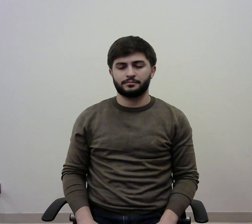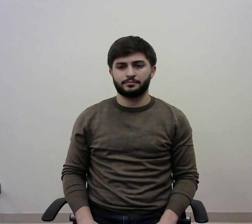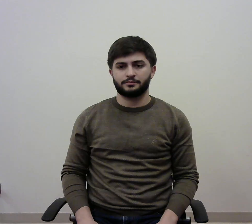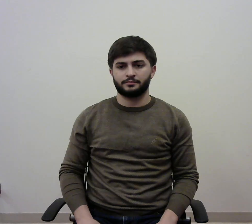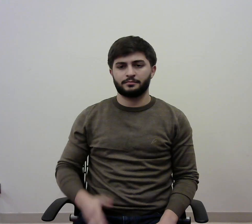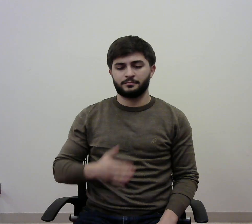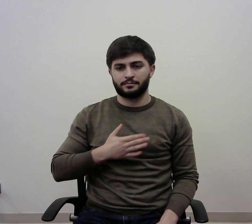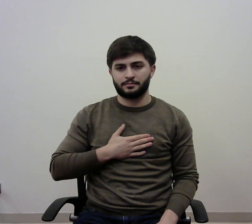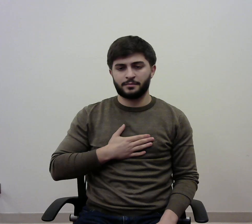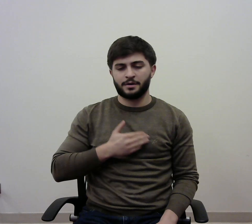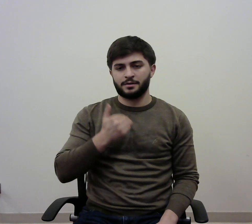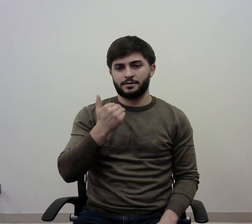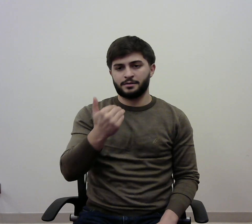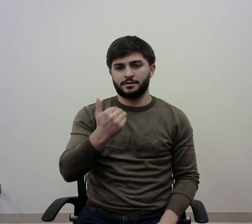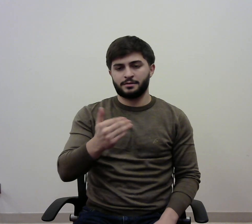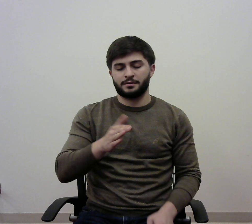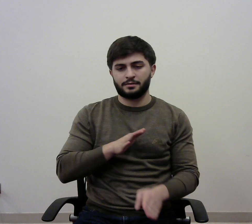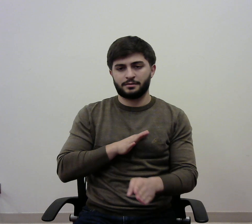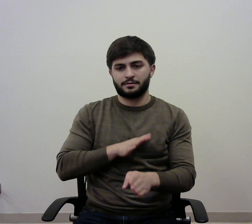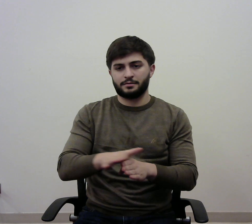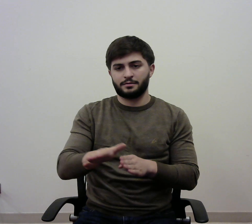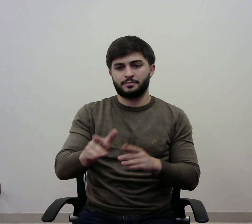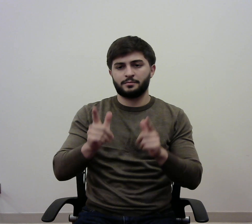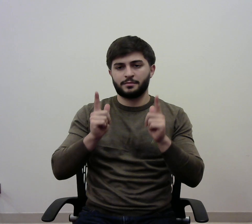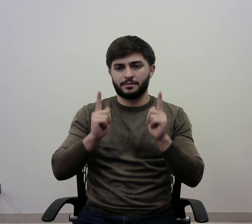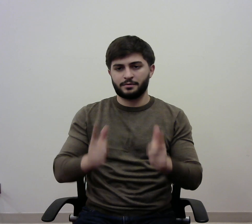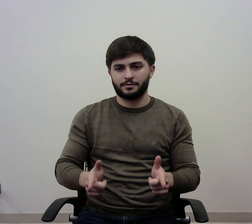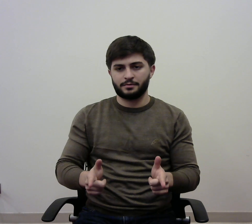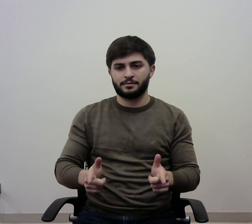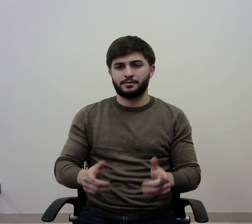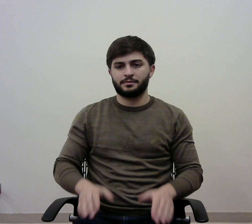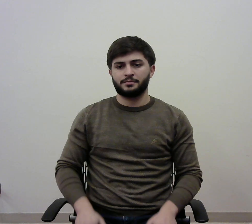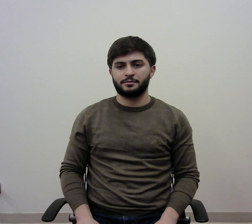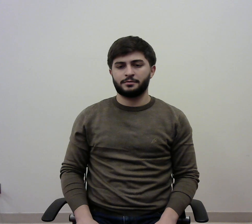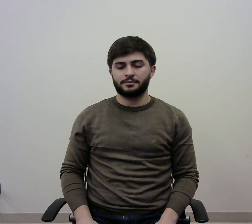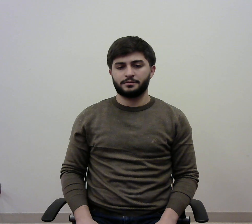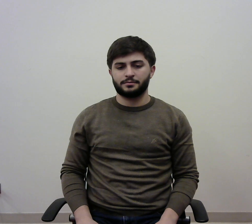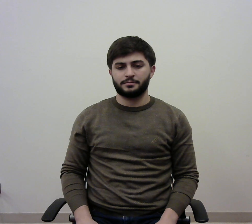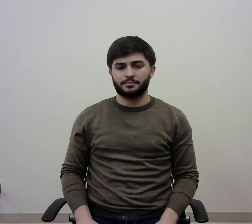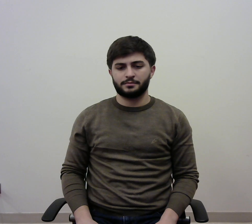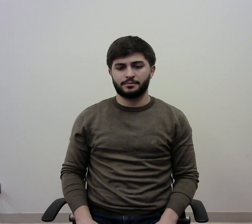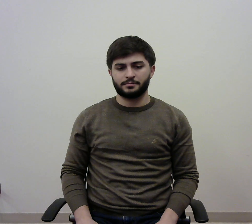Mən sizinlə tamamilə razıyam